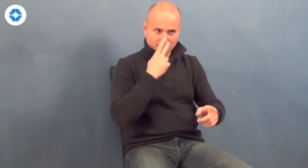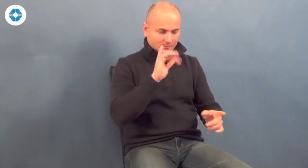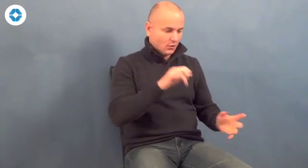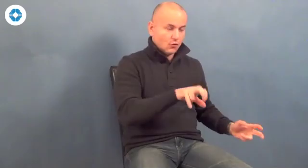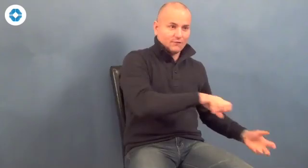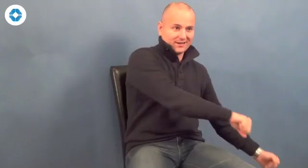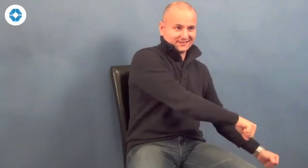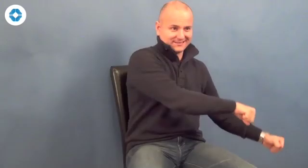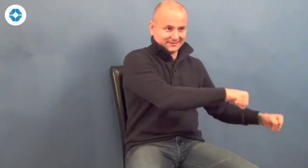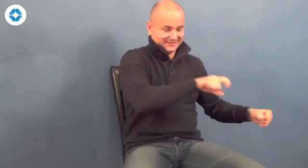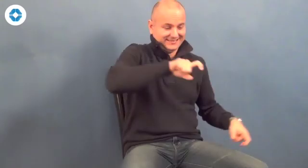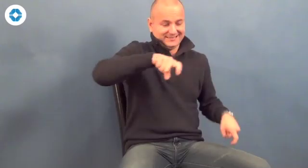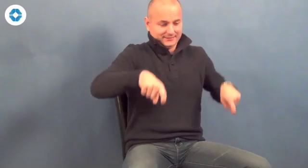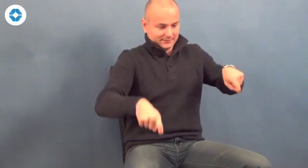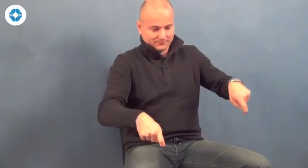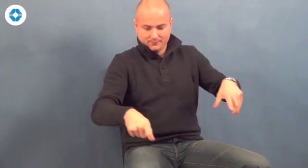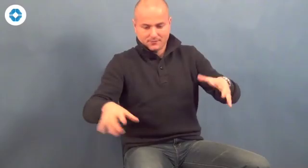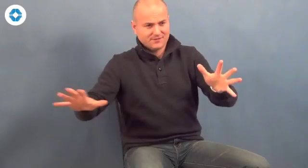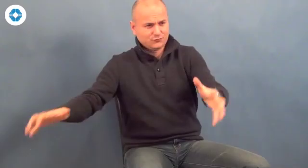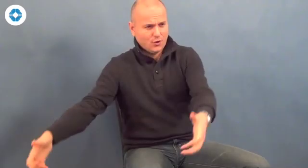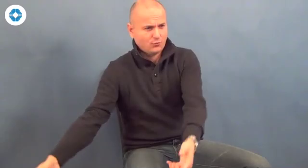Postawił rower, stanął okrakiem, podniósł kosz.